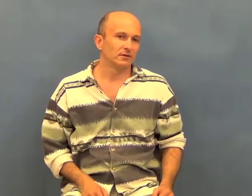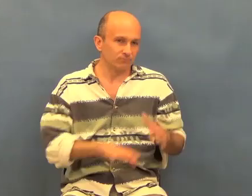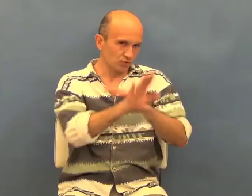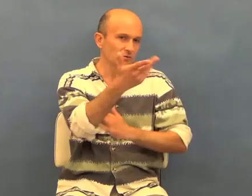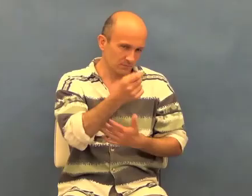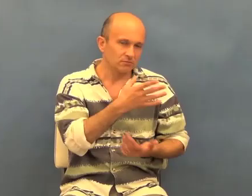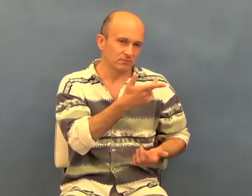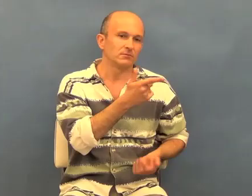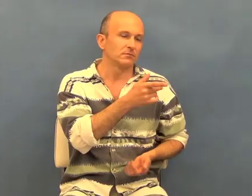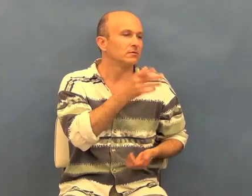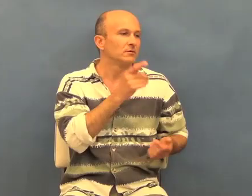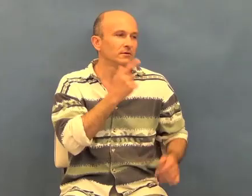Wystawa, tak.